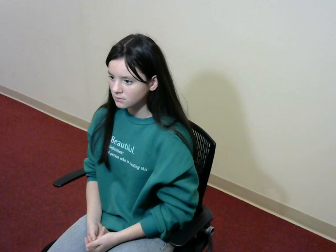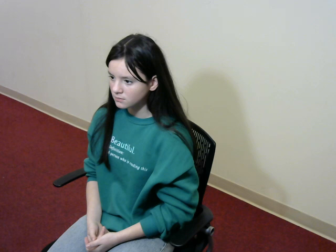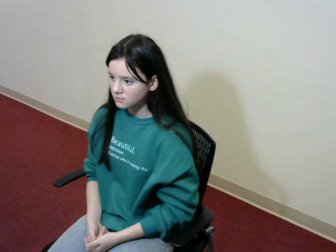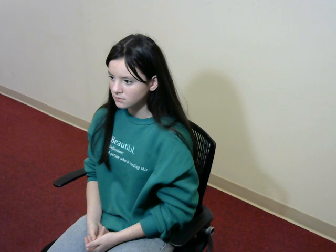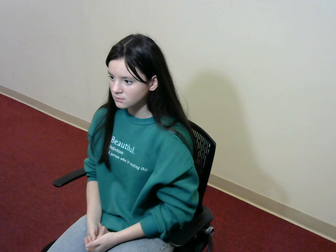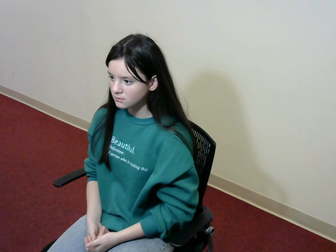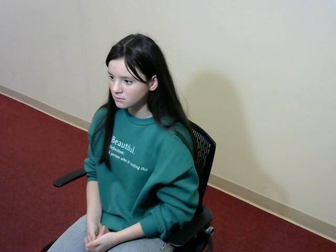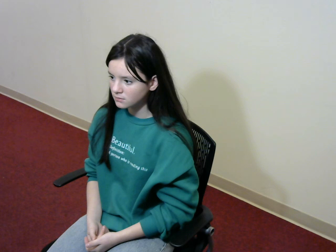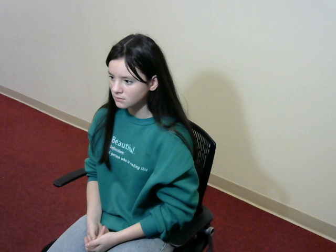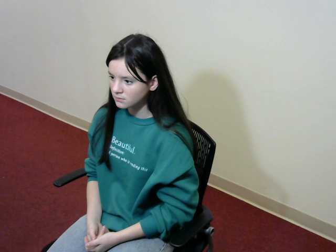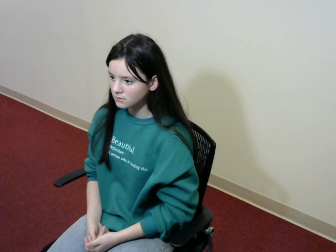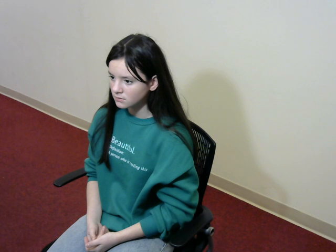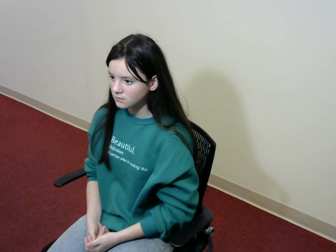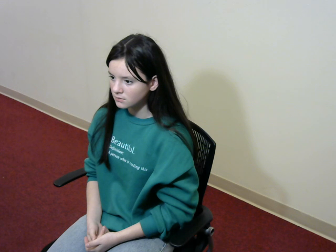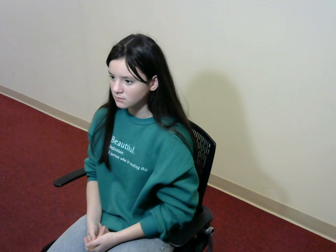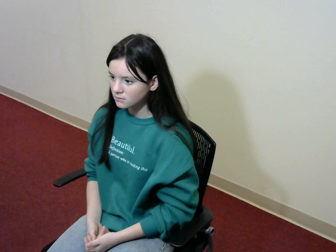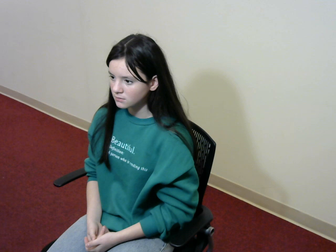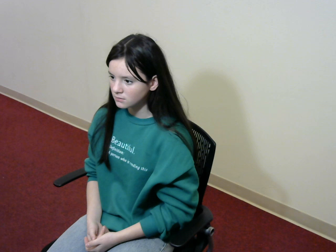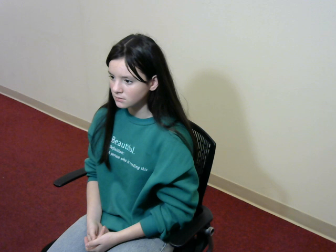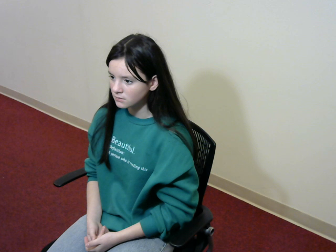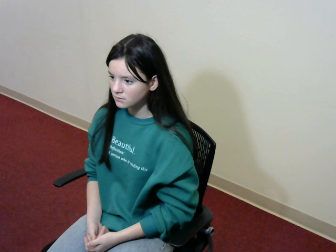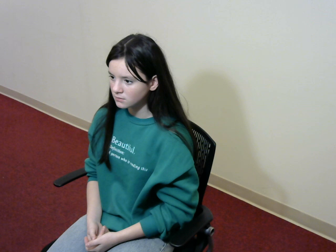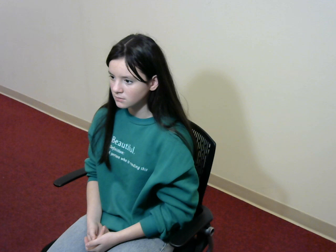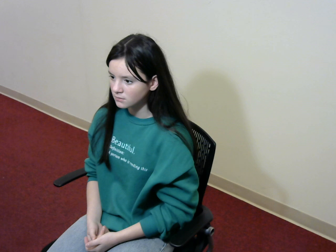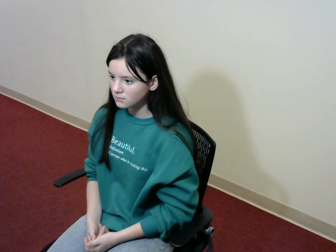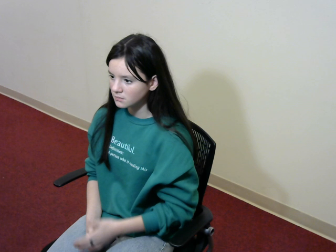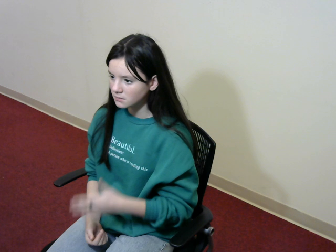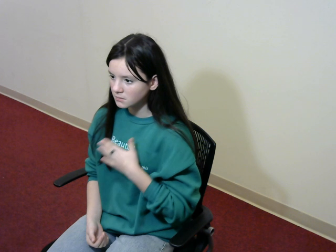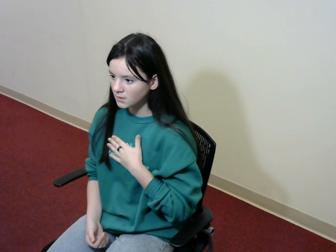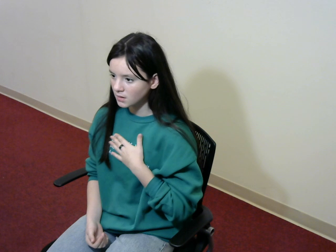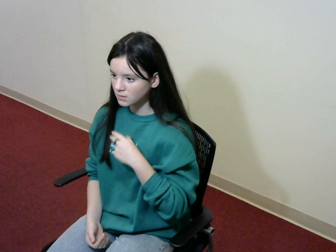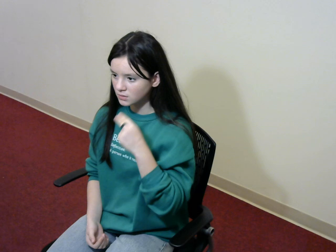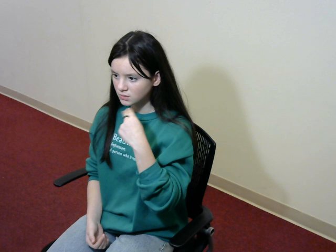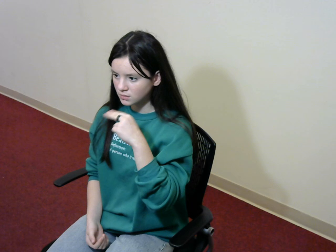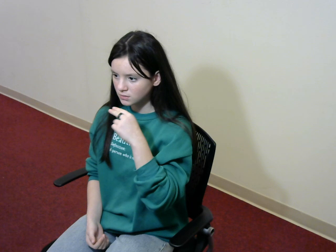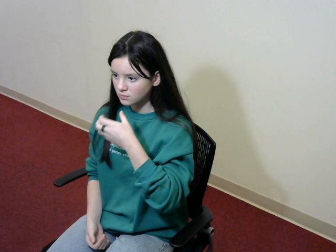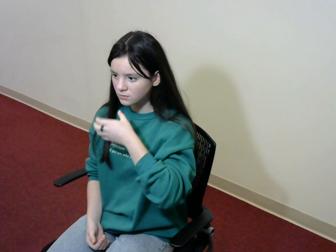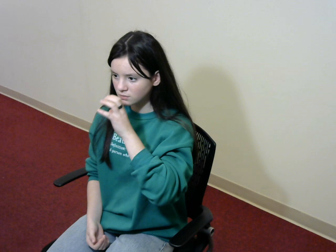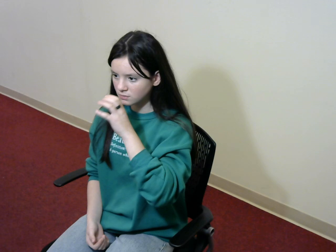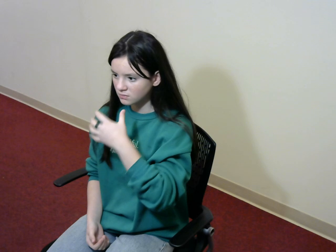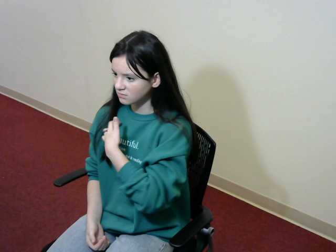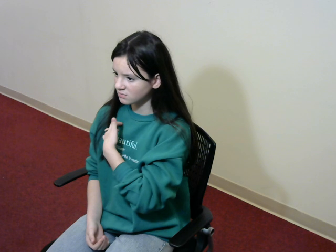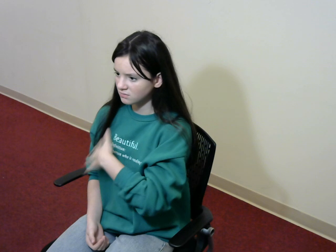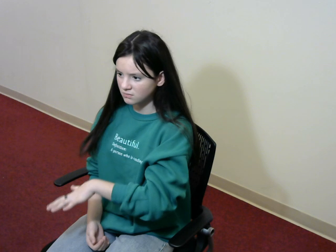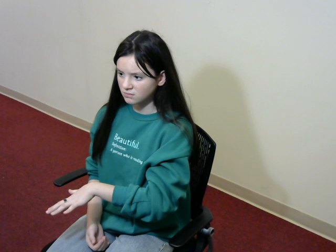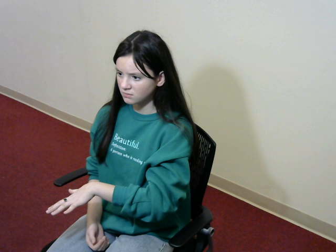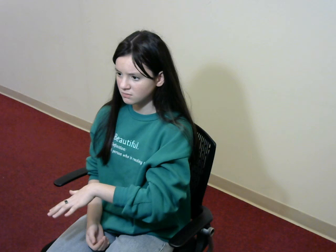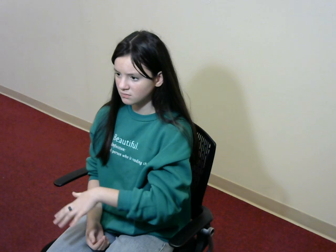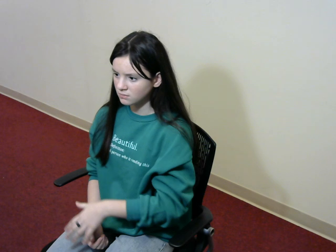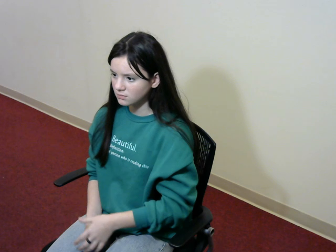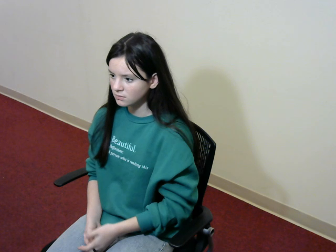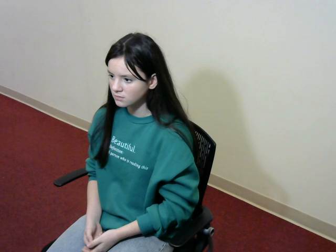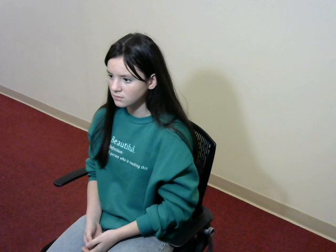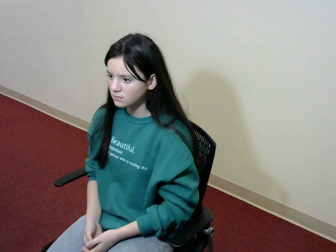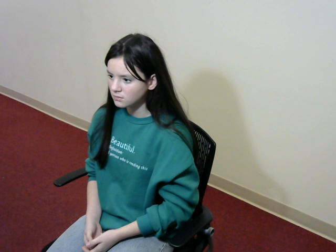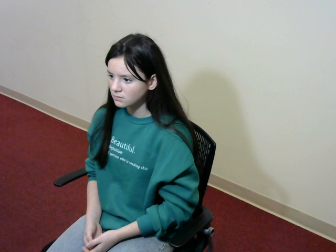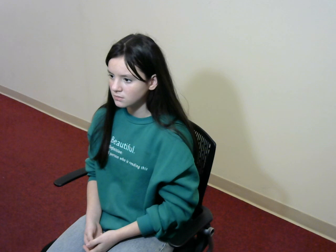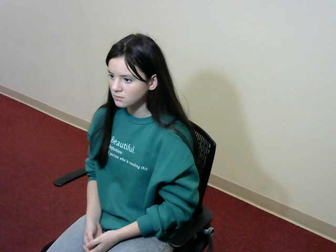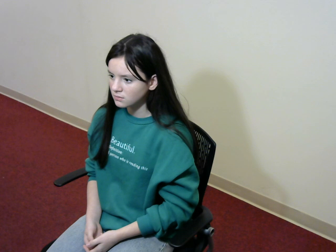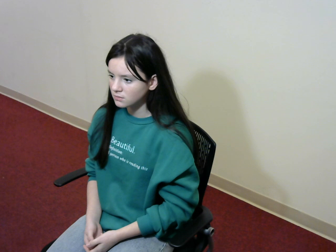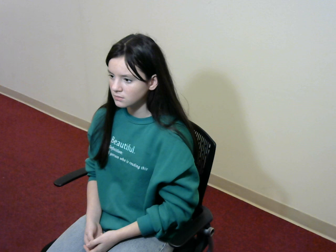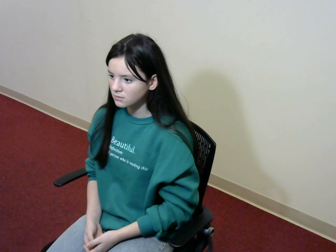Mən çay içmək istəmirəm